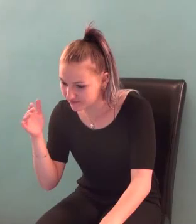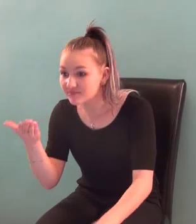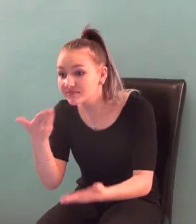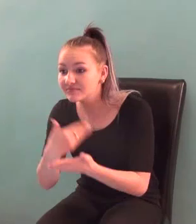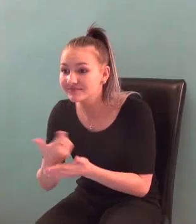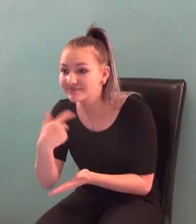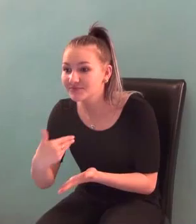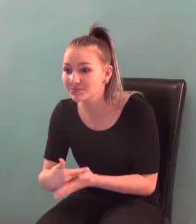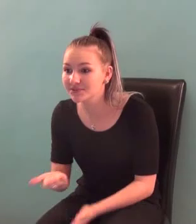Zaproponuj mi.